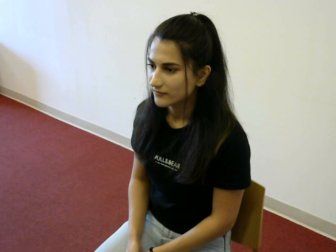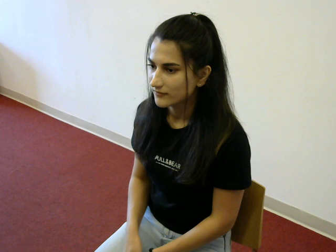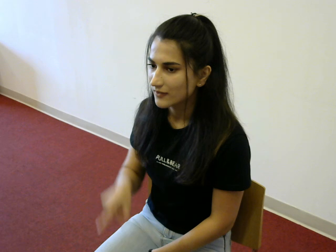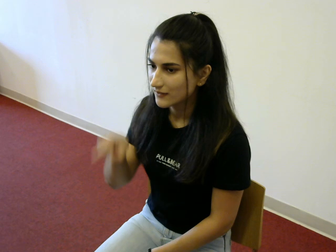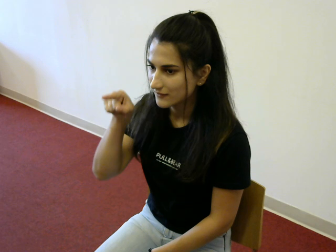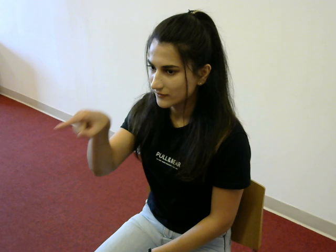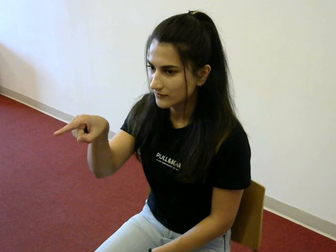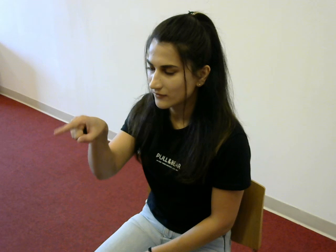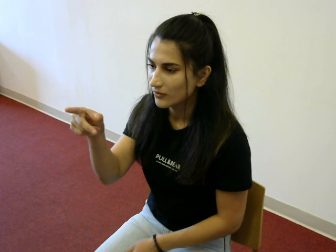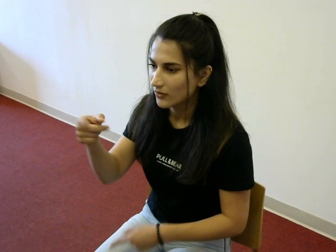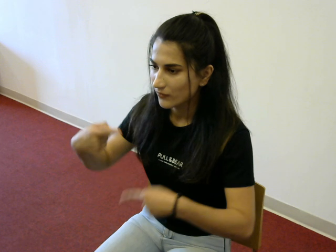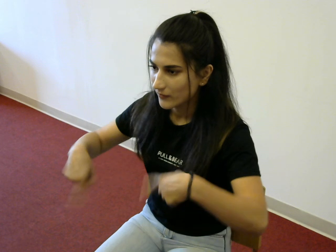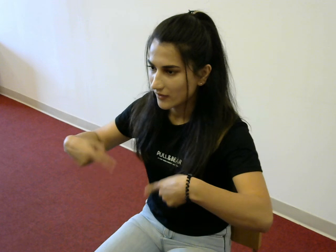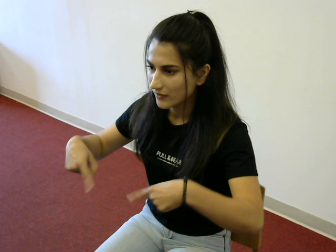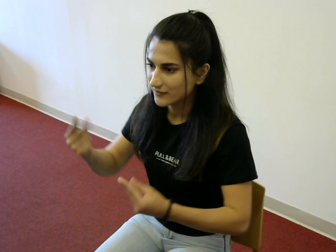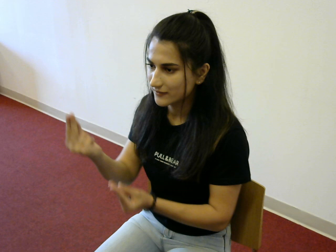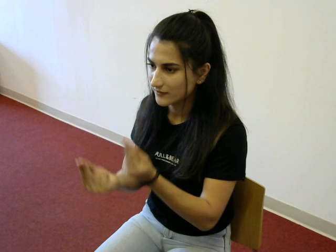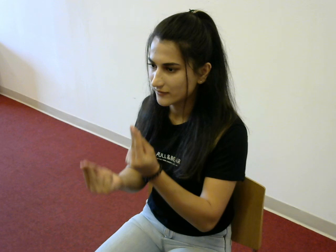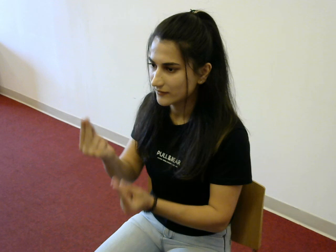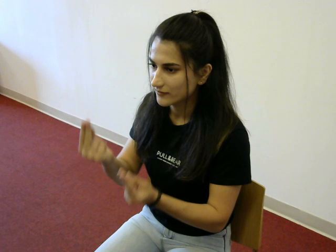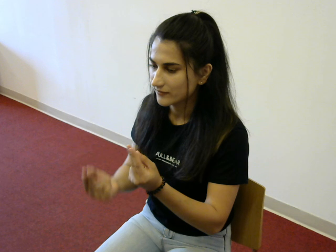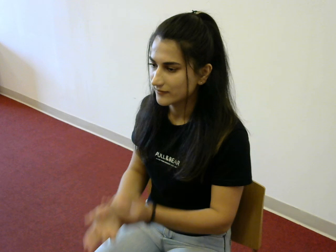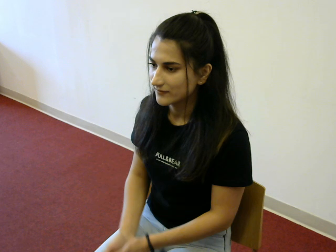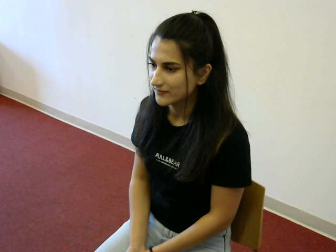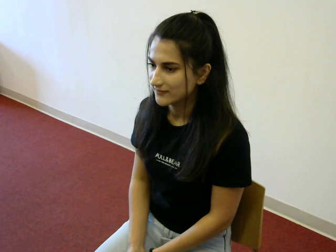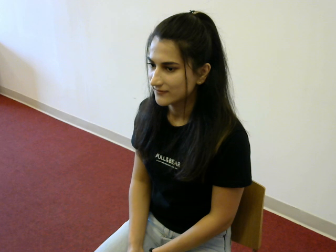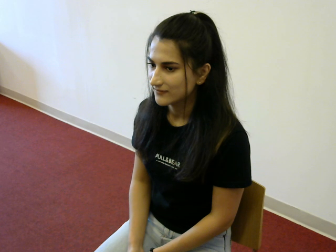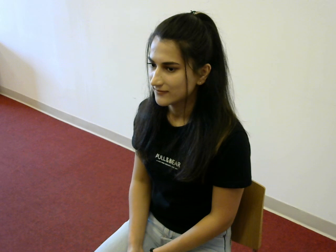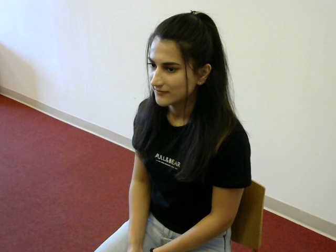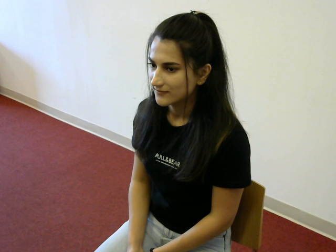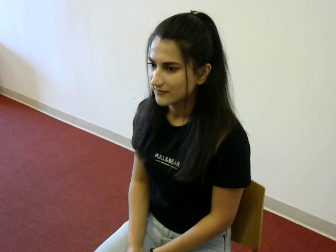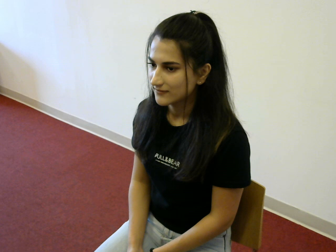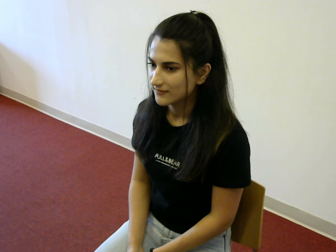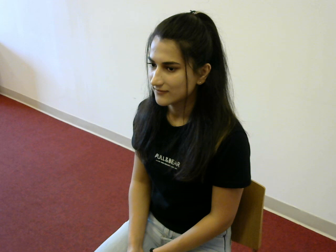Siz futbol oynayırsınız?